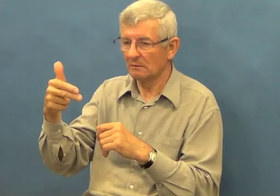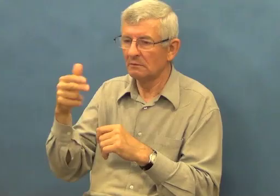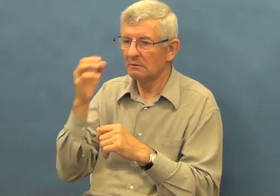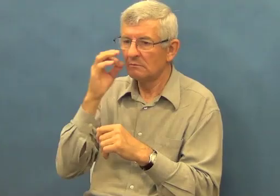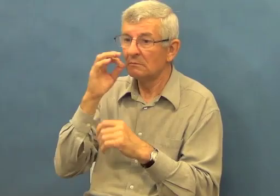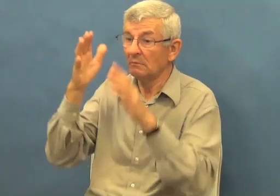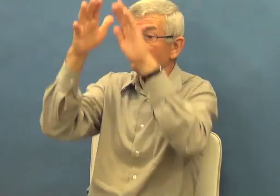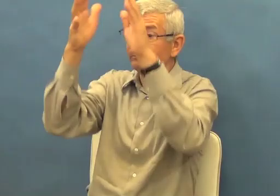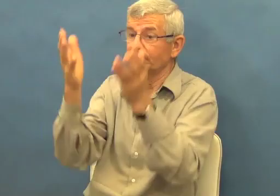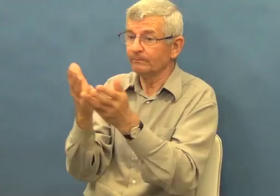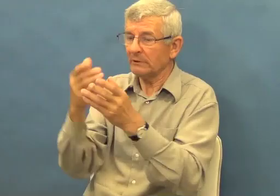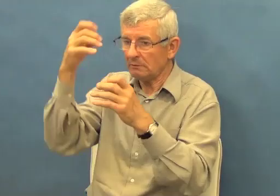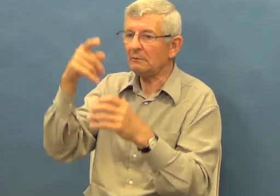Tak, to rój os.